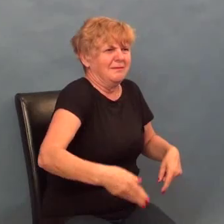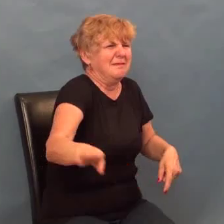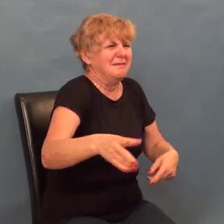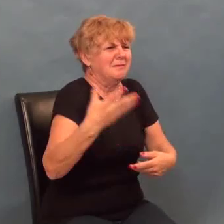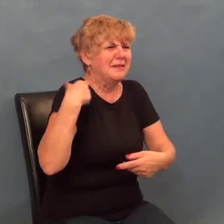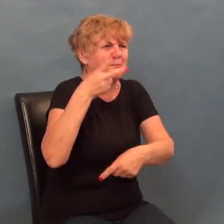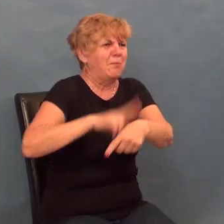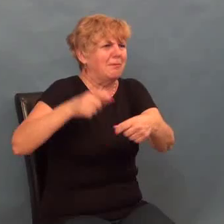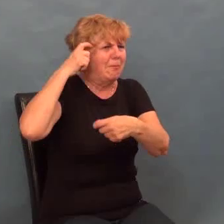Nie chce mieć problemów z policją.